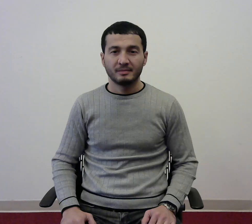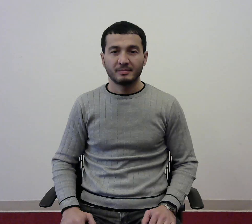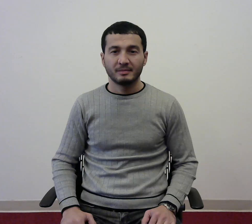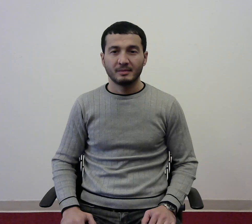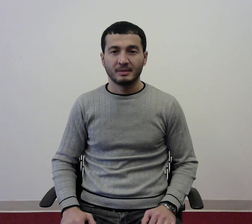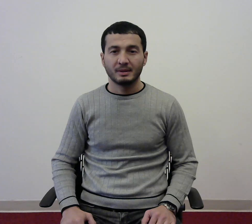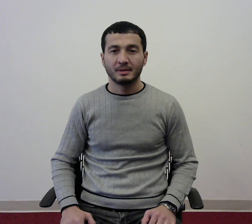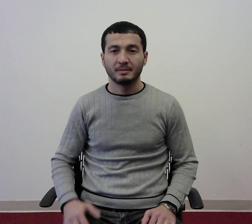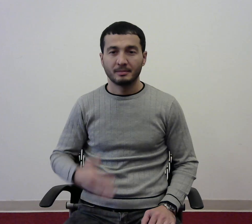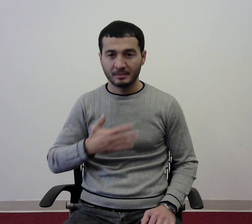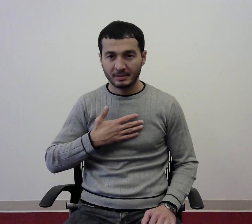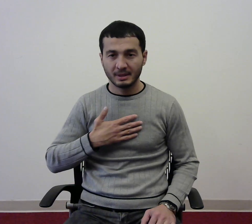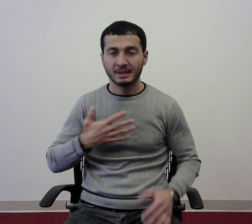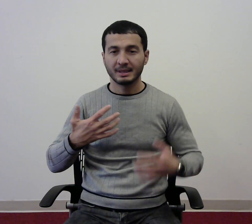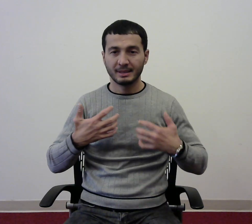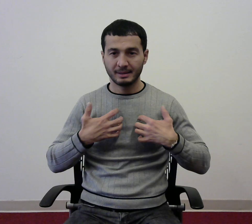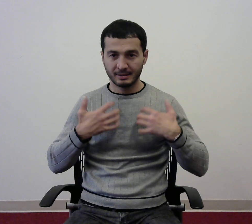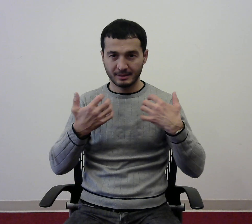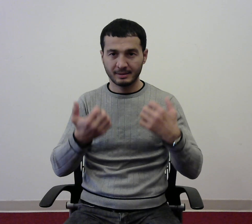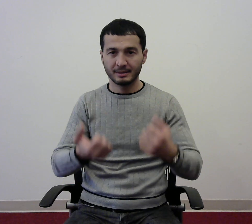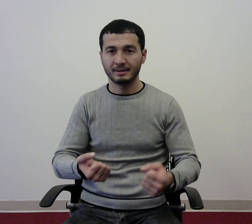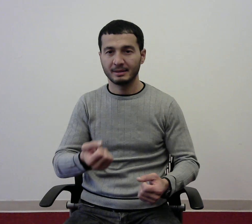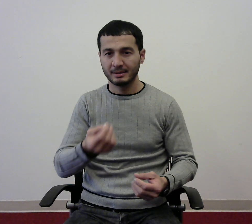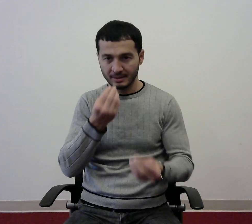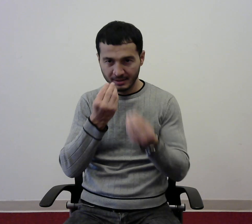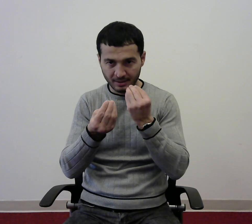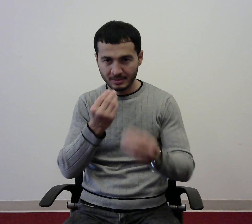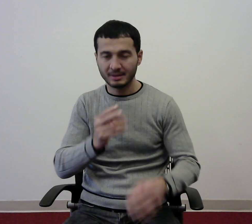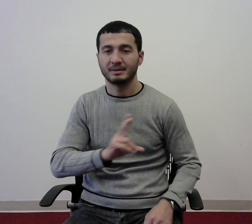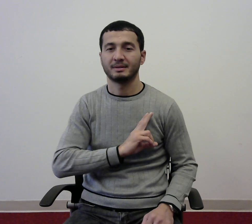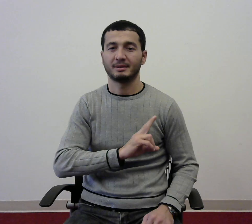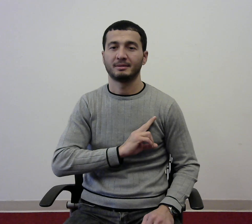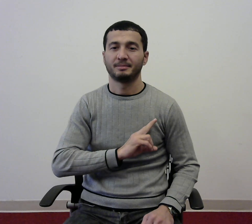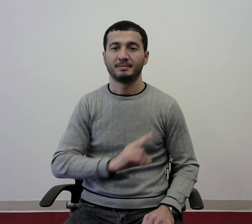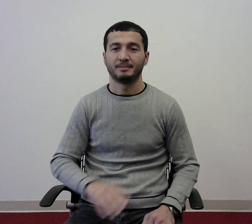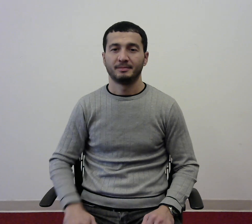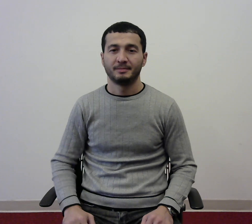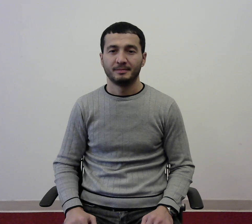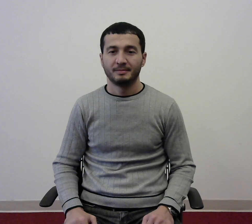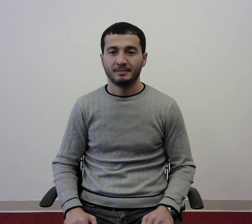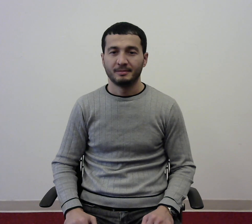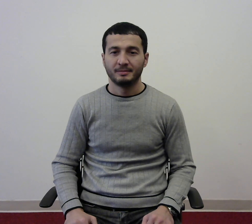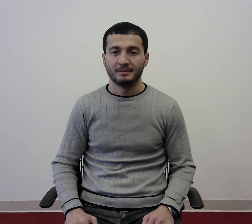Mən sağlam qidalanmağı sevirəm